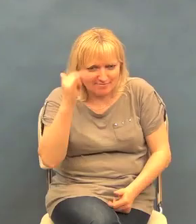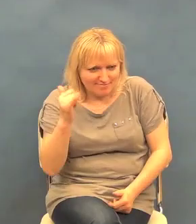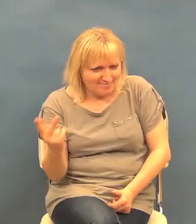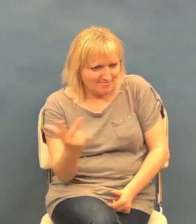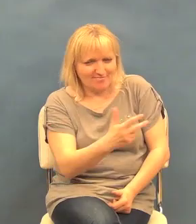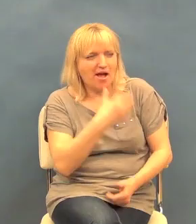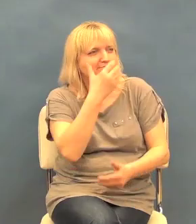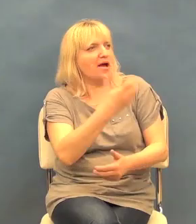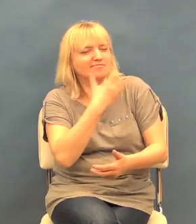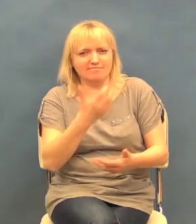Trzej chłopcy przechodzą i jedzą.